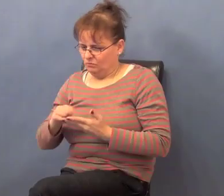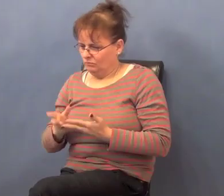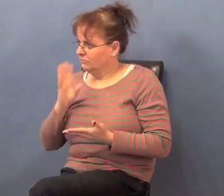Już.